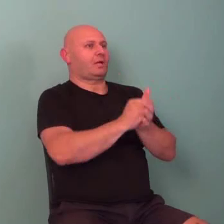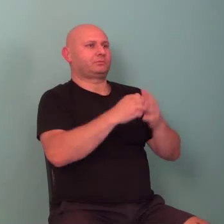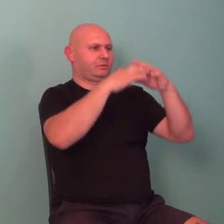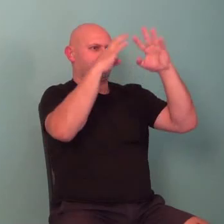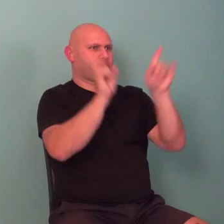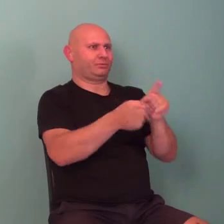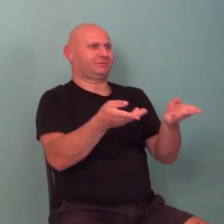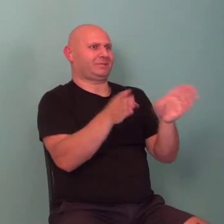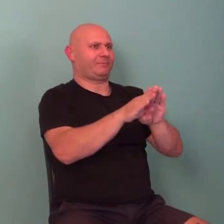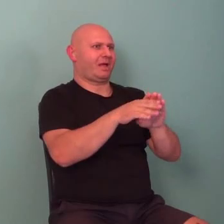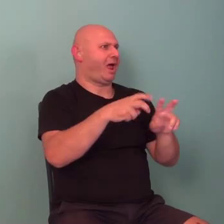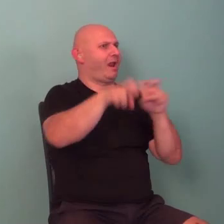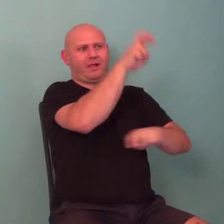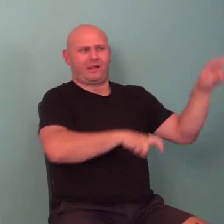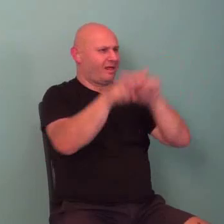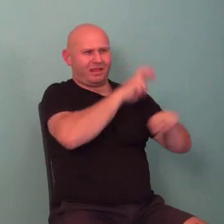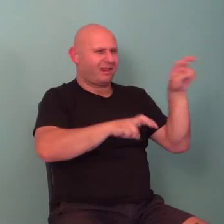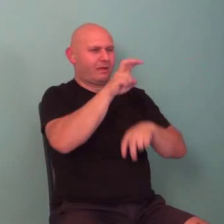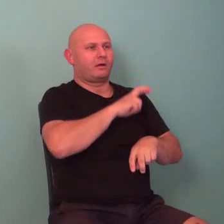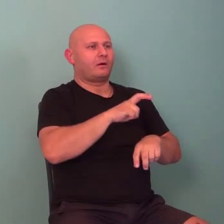Klatka jest zamknięta, ptaszek lata w niej w panice.